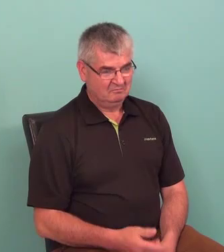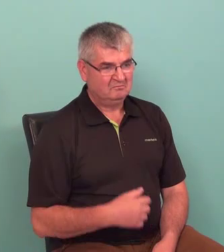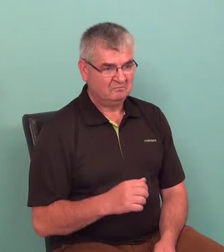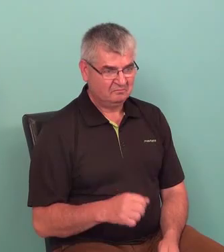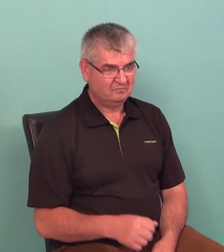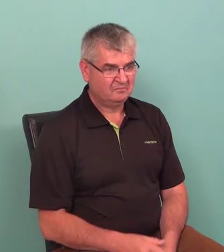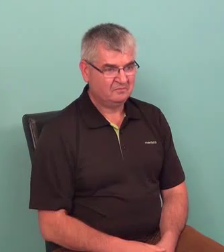Ja tak.